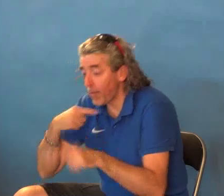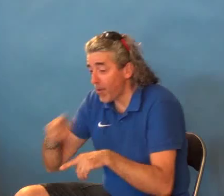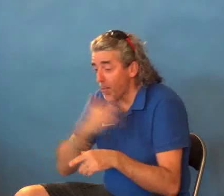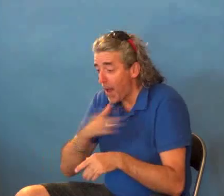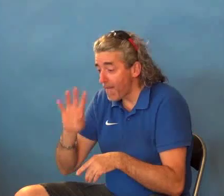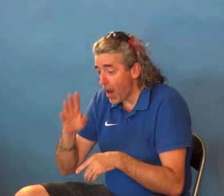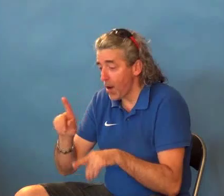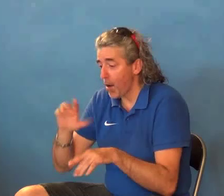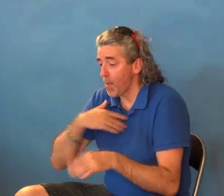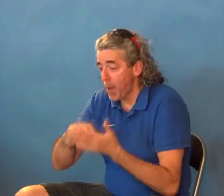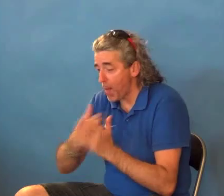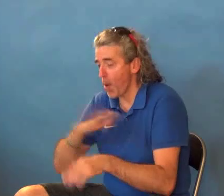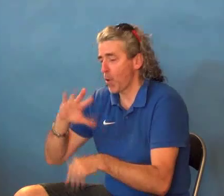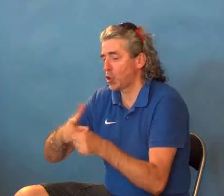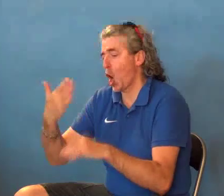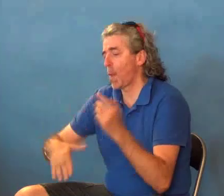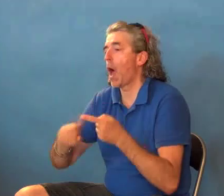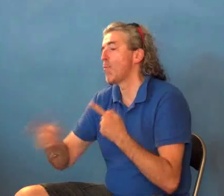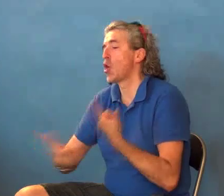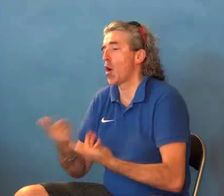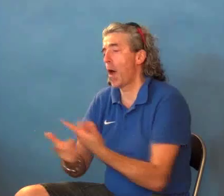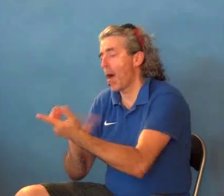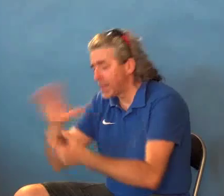Czwartego, według tego planu, kończę o piątej trzydzieści i nie mam nic do roboty.